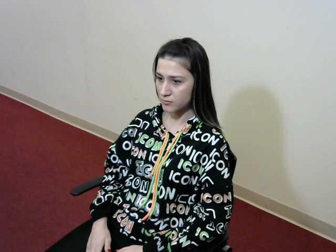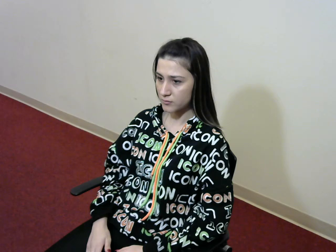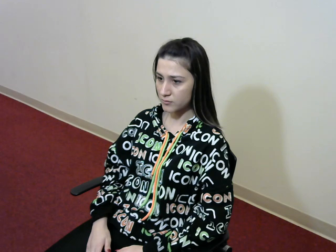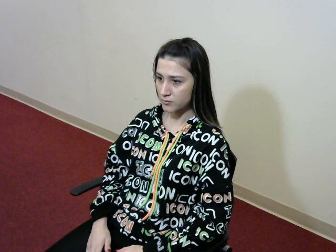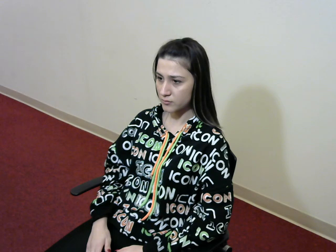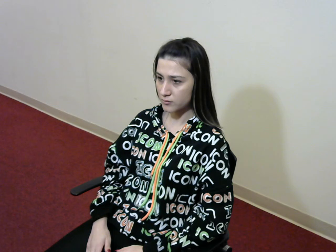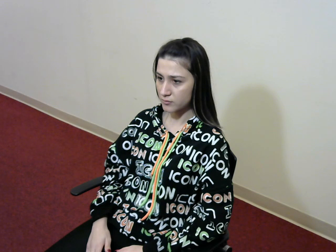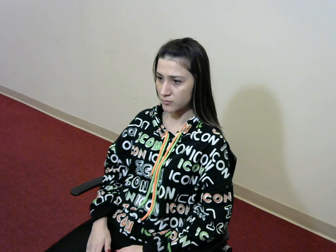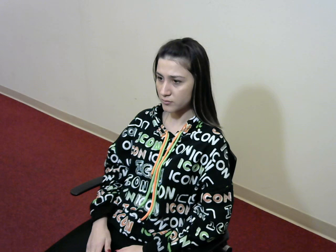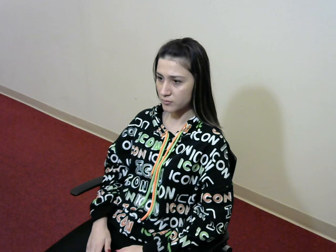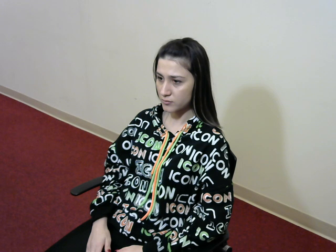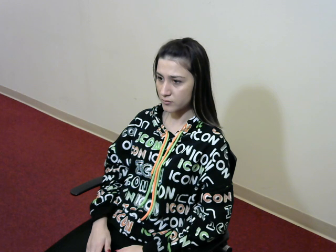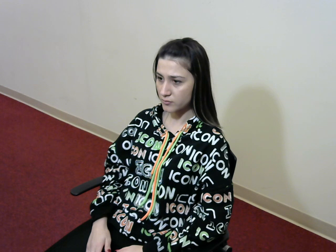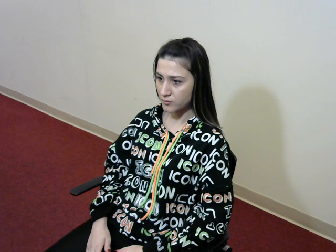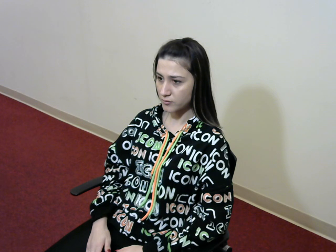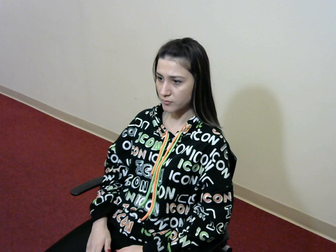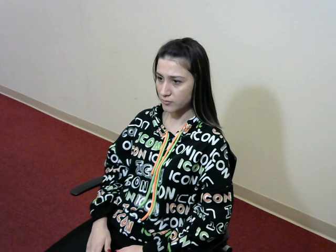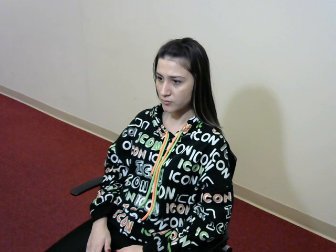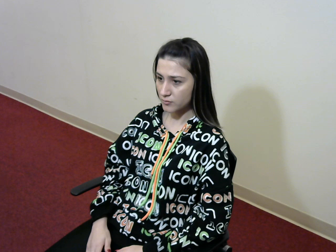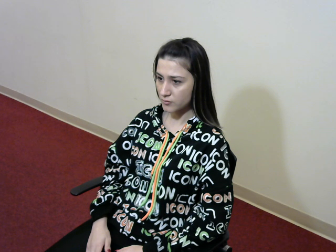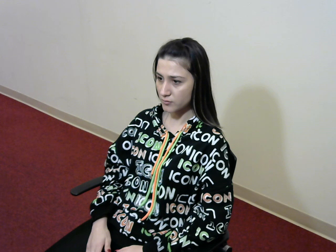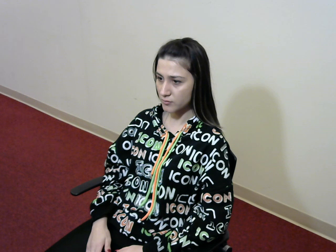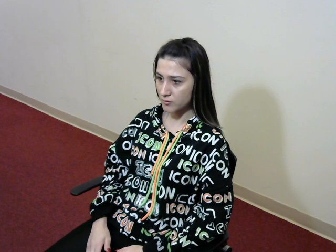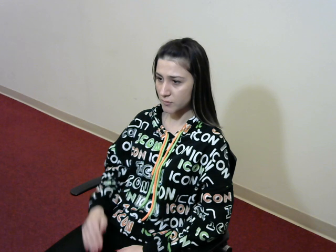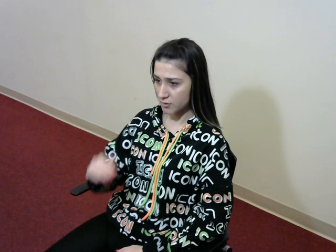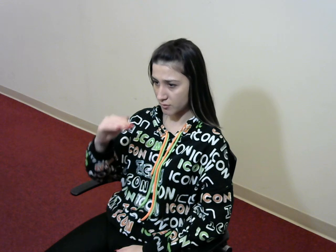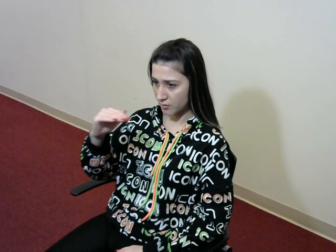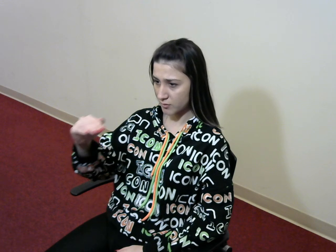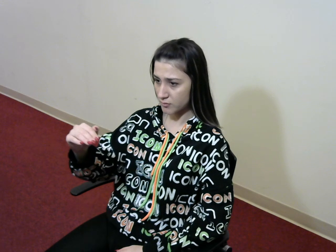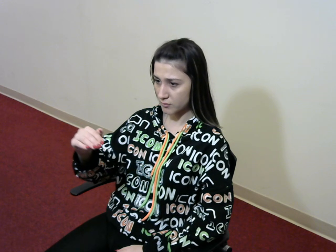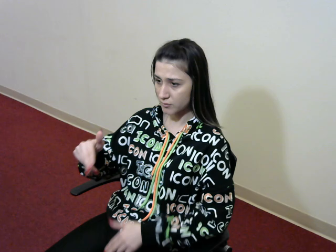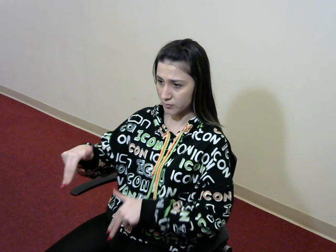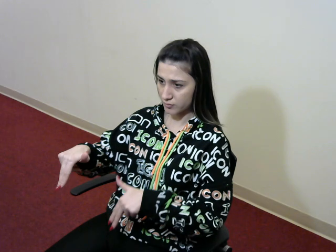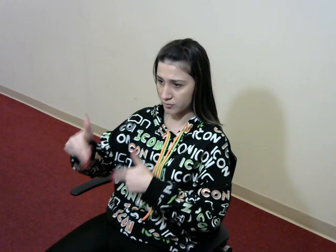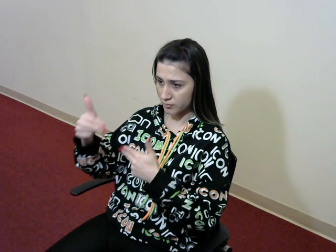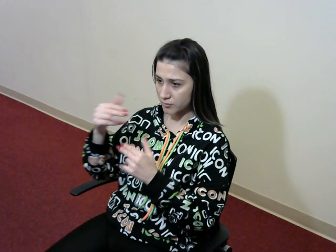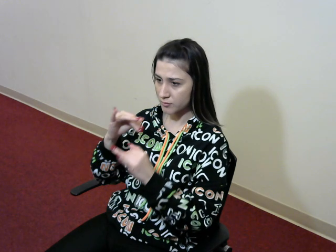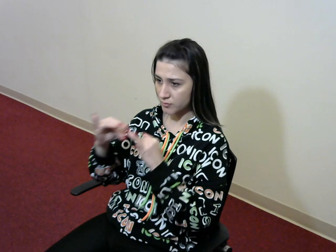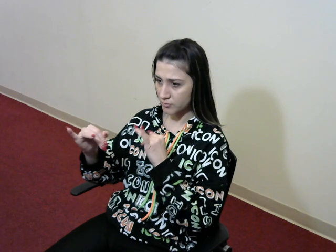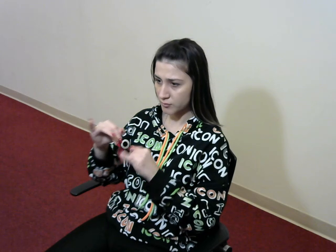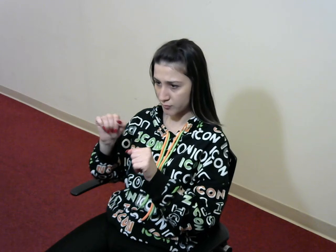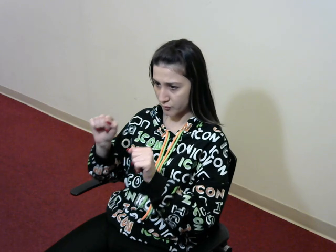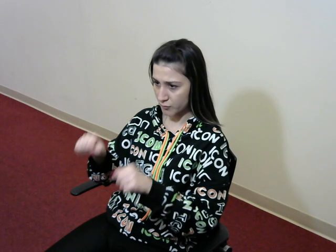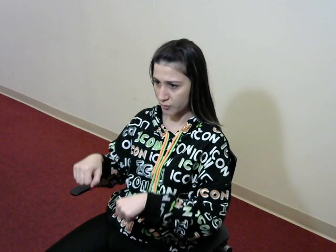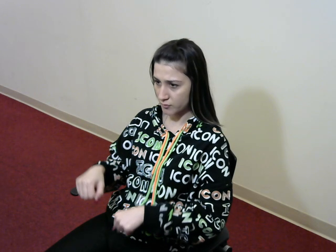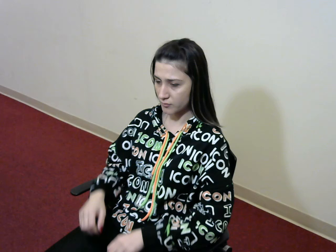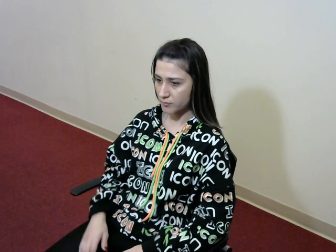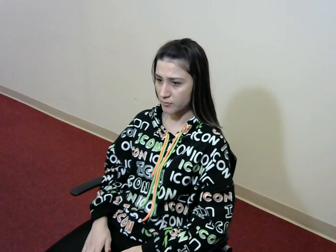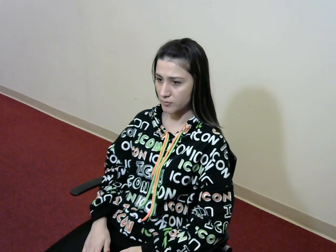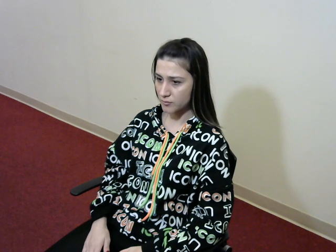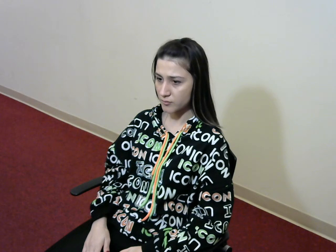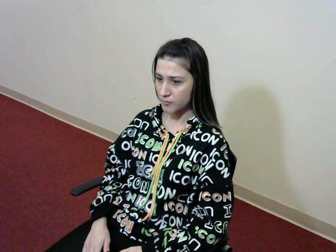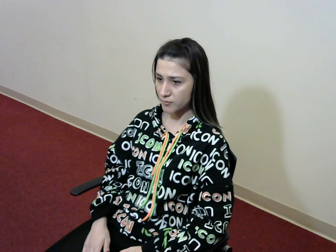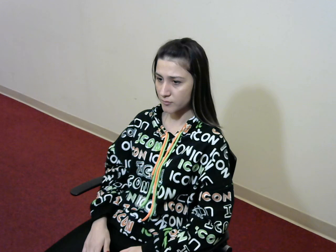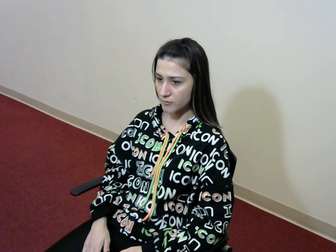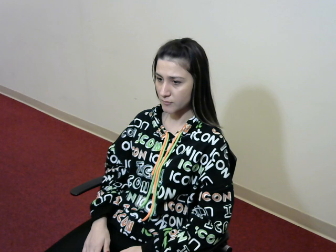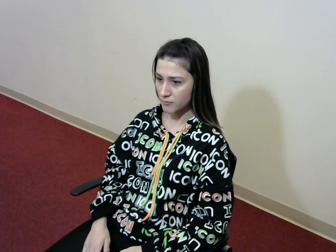Sizinlə görüntülü danışmaq olar?